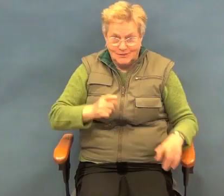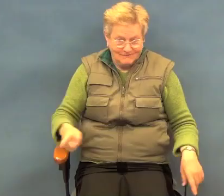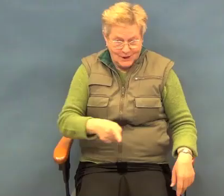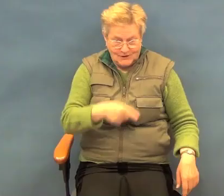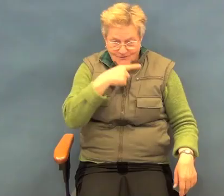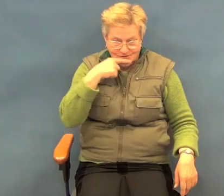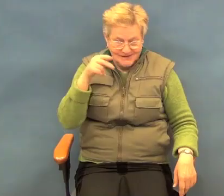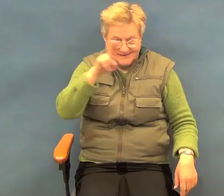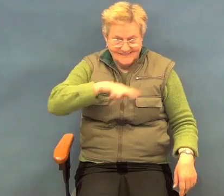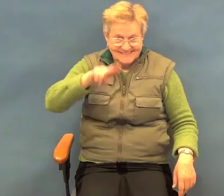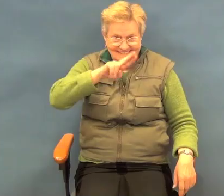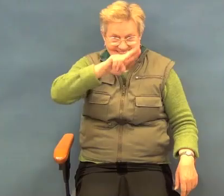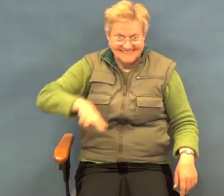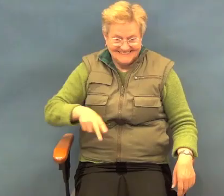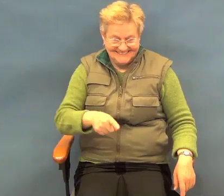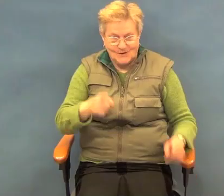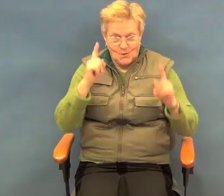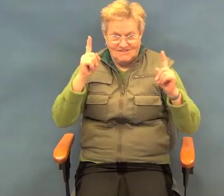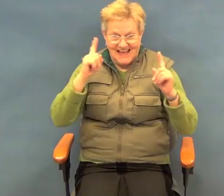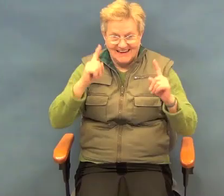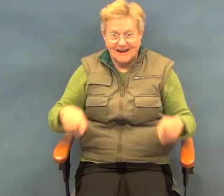Znak z czerwoną obwódką i przekreśleniem oznacza, że trzeba na to uważać.